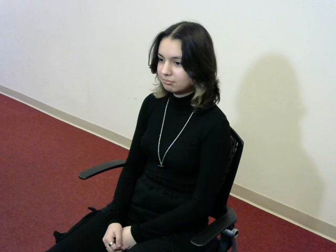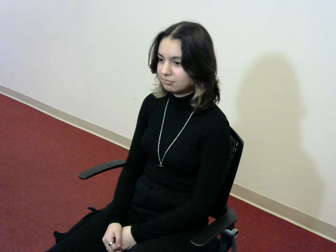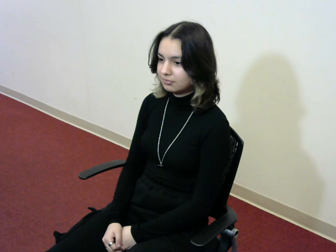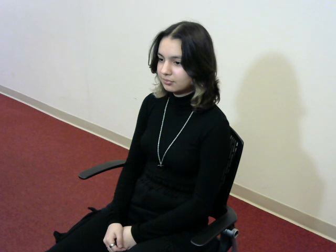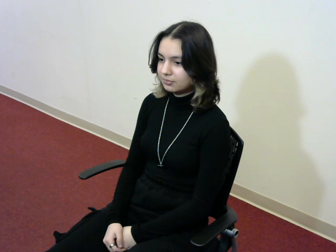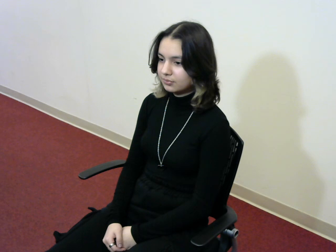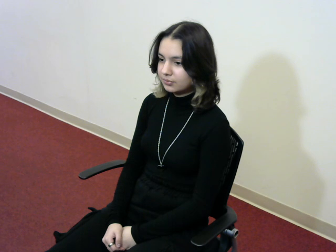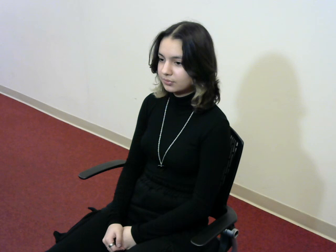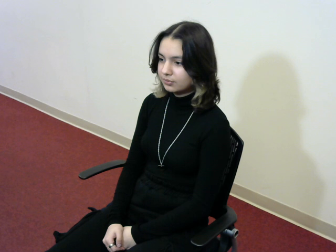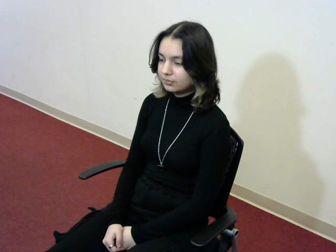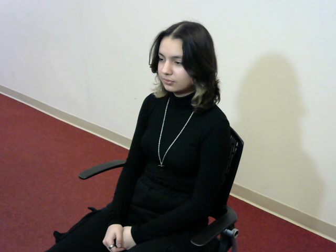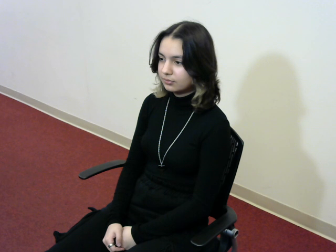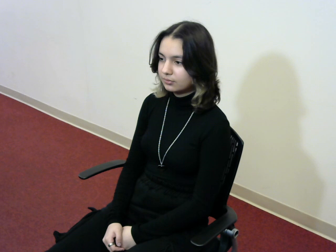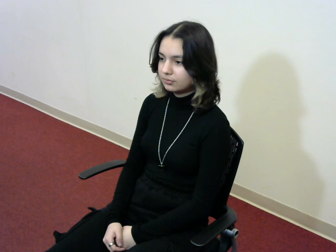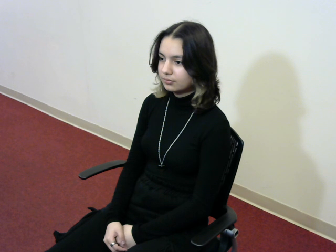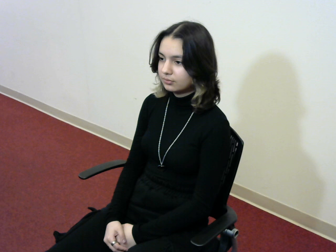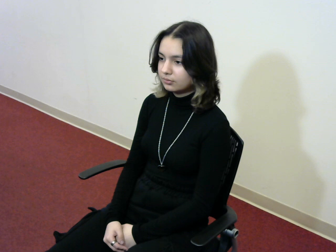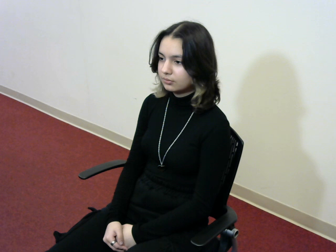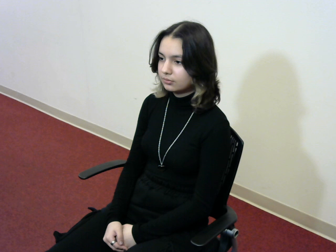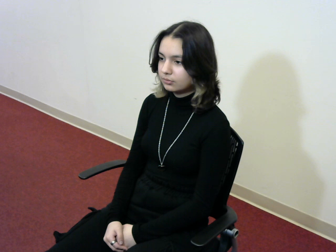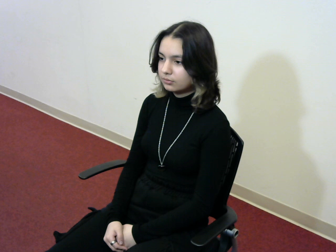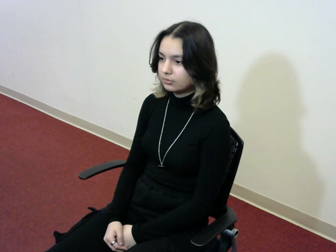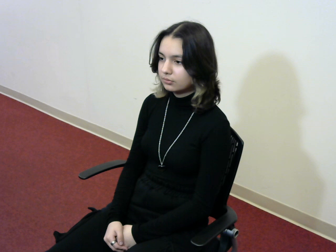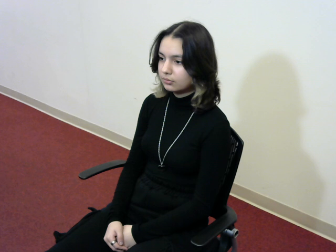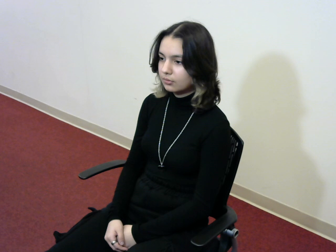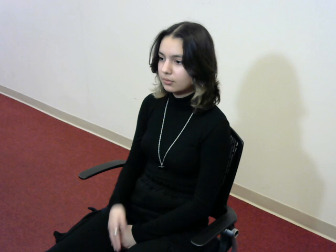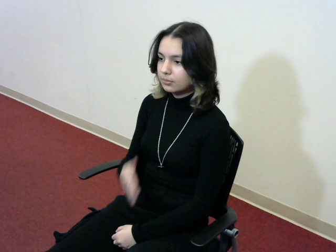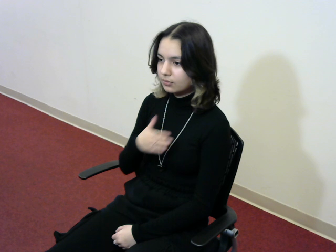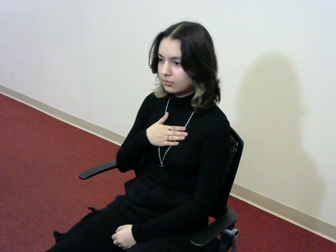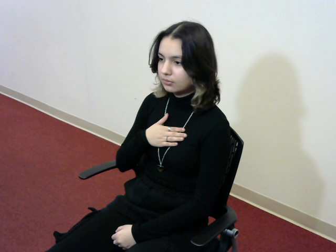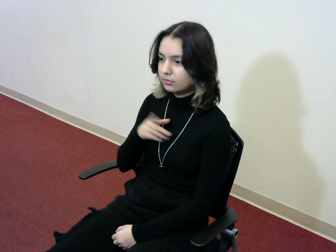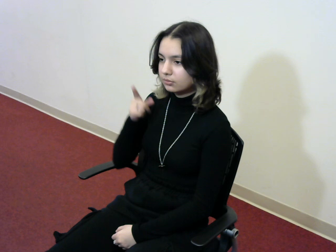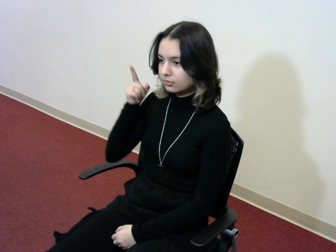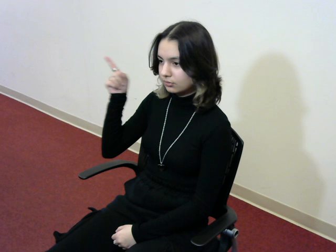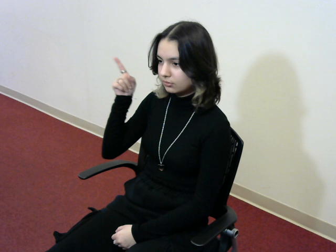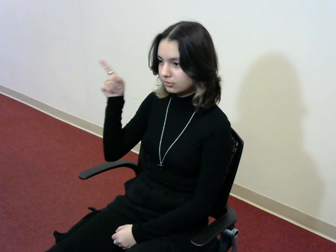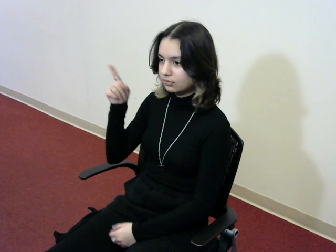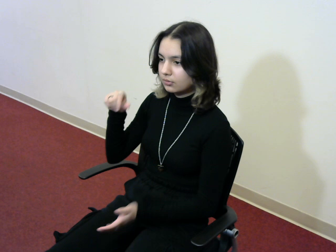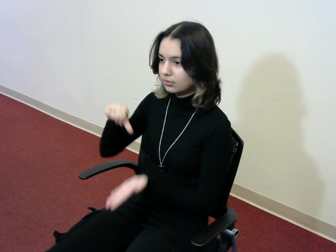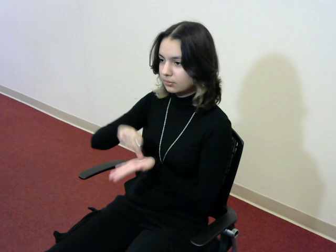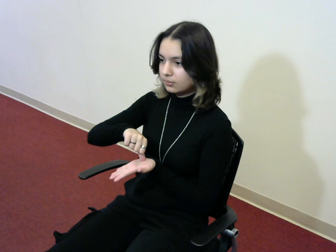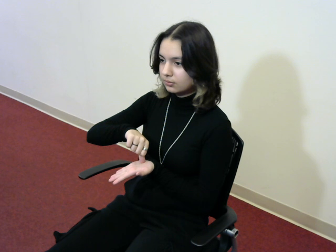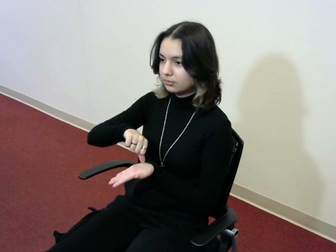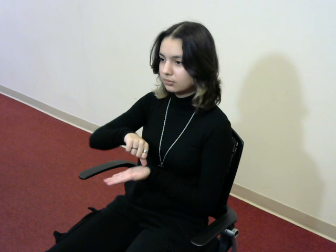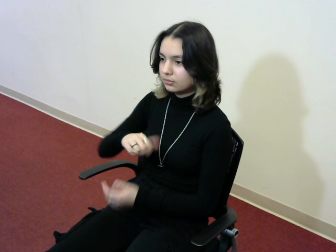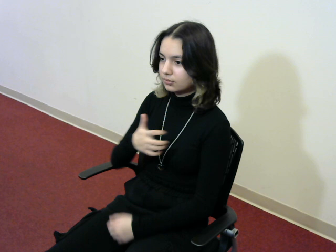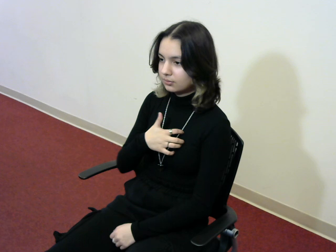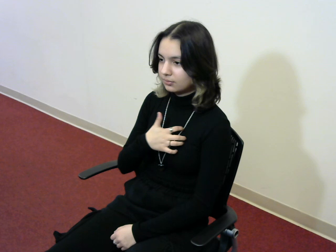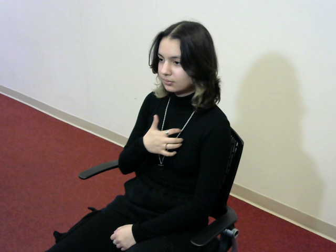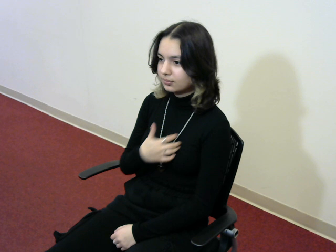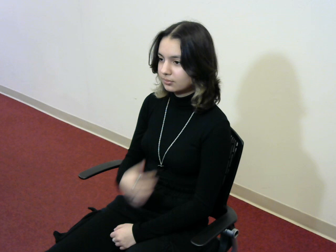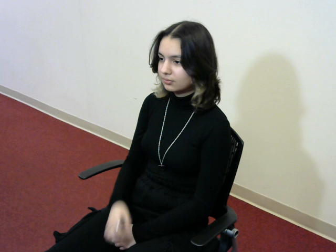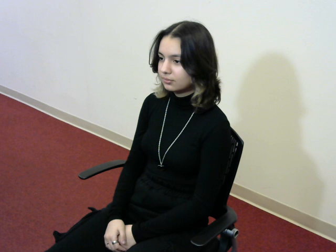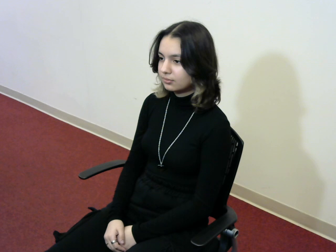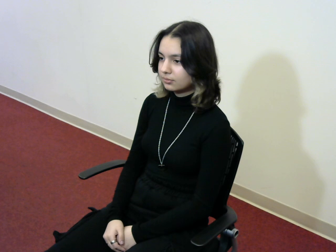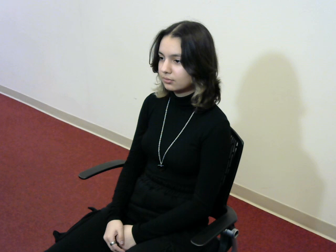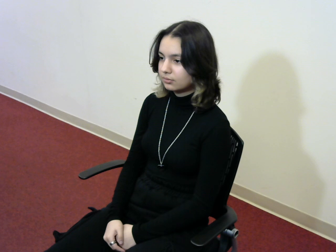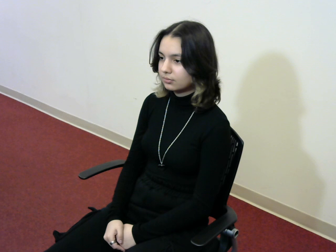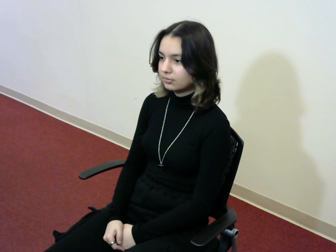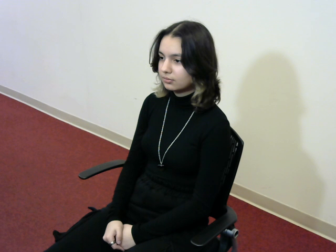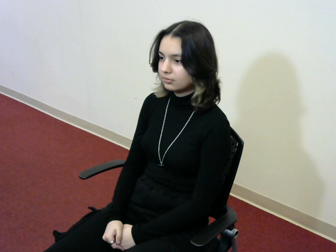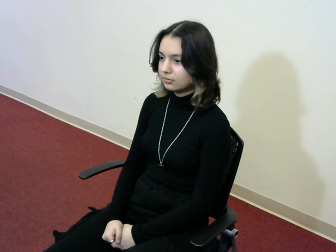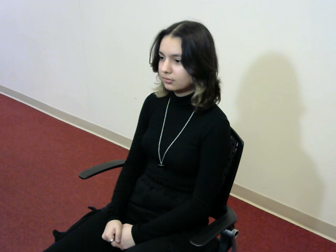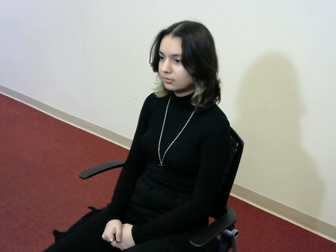Mən orda olmaq istəyərdim